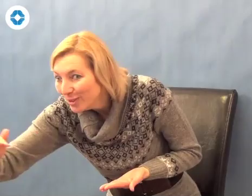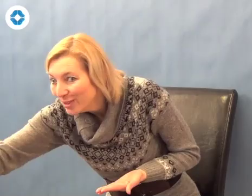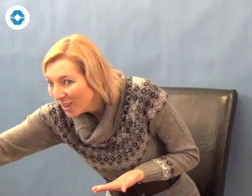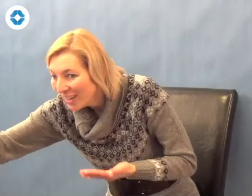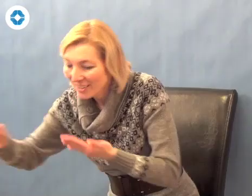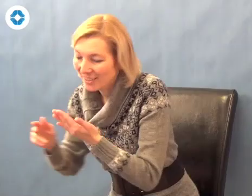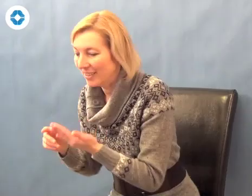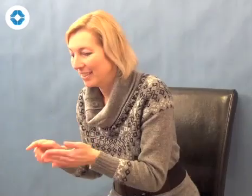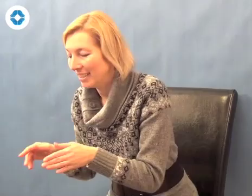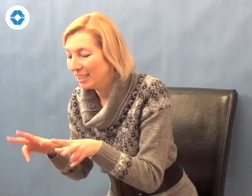Żaba.